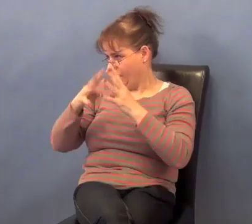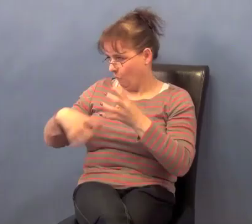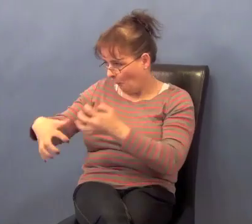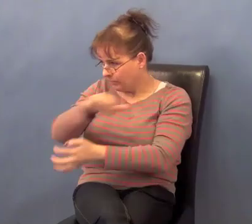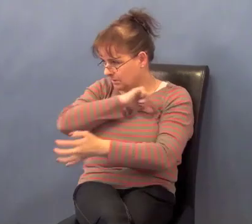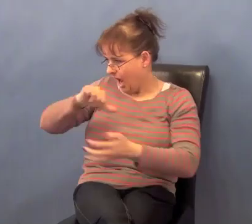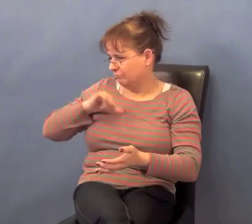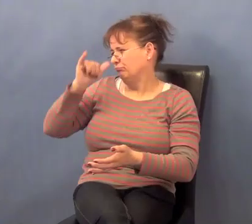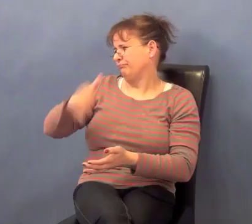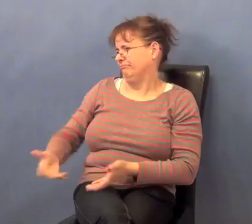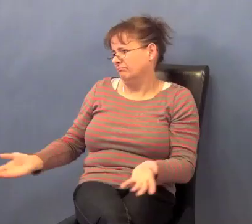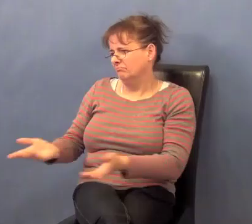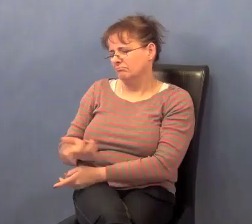Tam samą trawą nie może żyć.